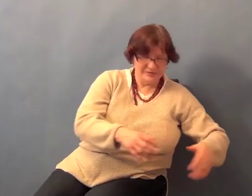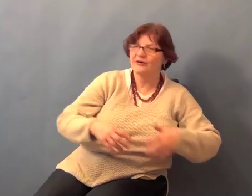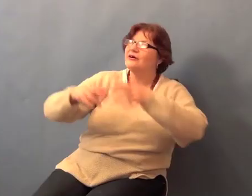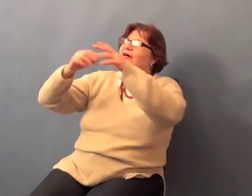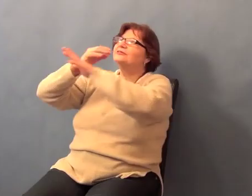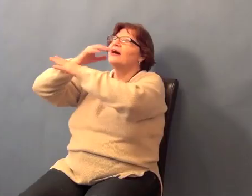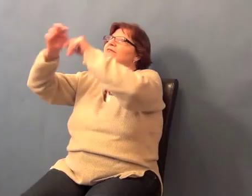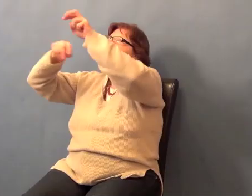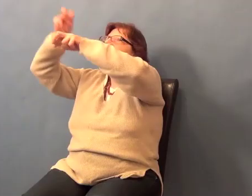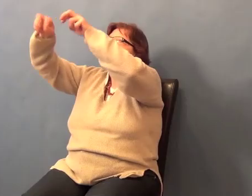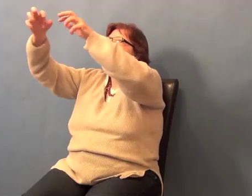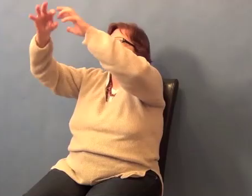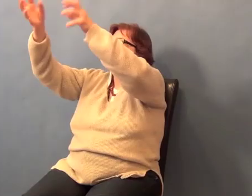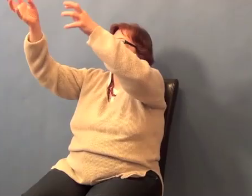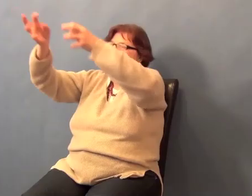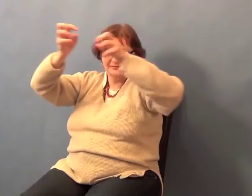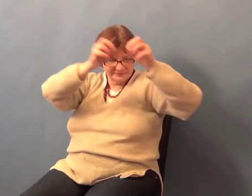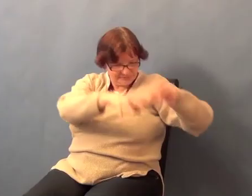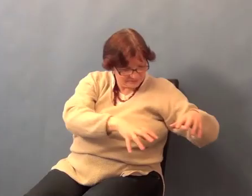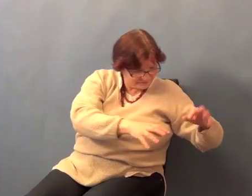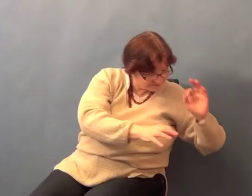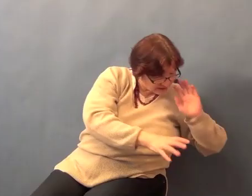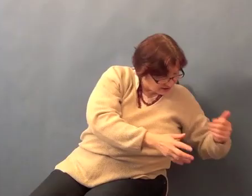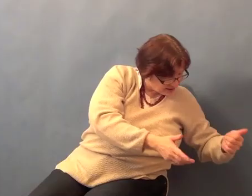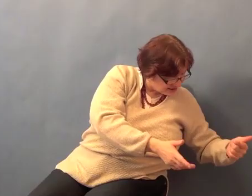Pan wdrapał się na drzewo i zrzuca owoce na dół.